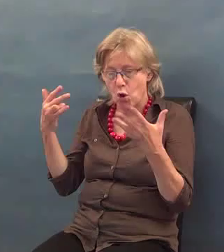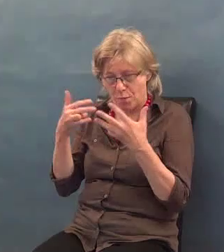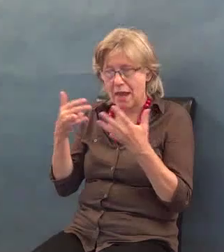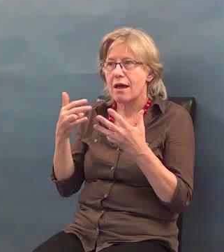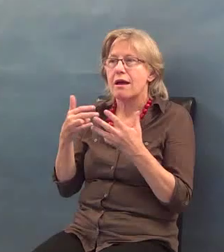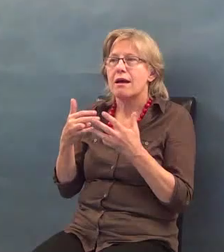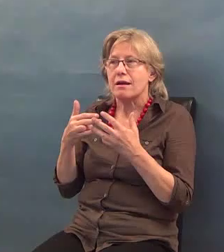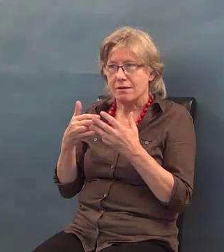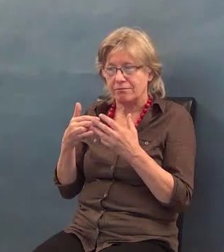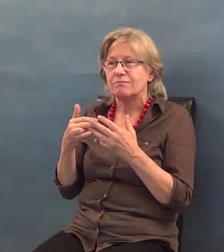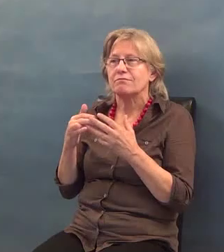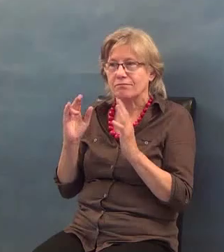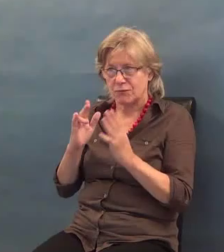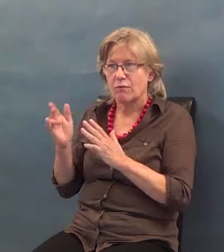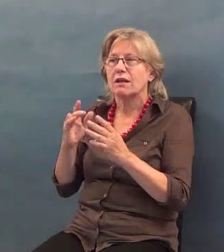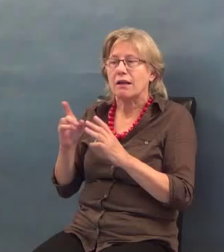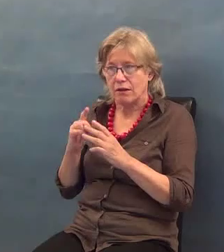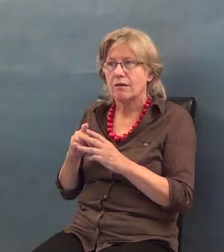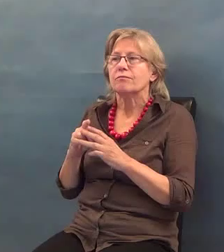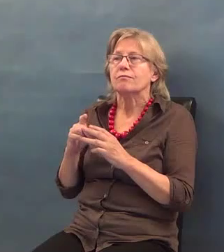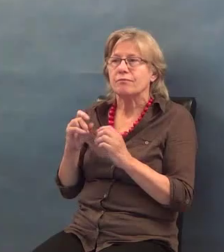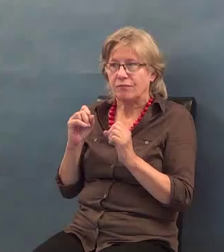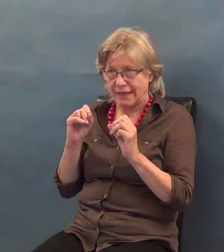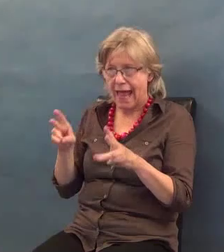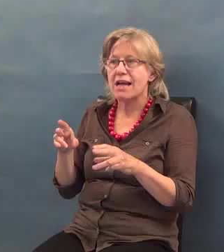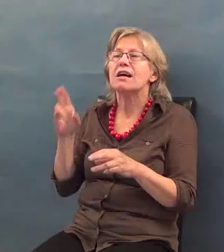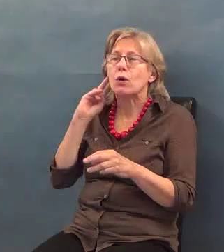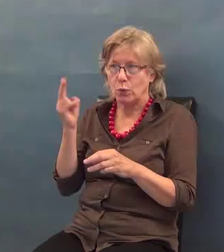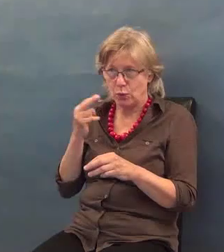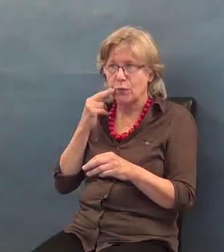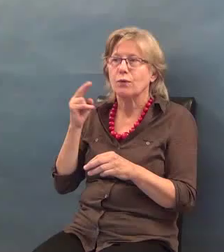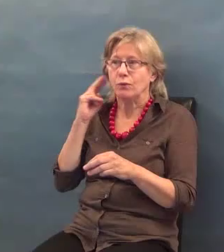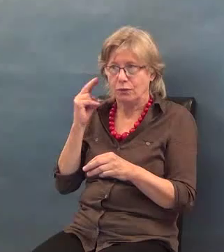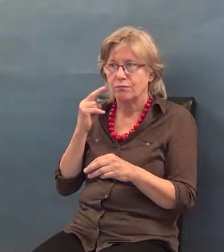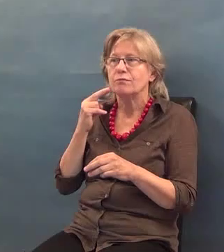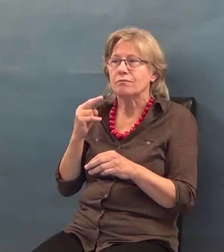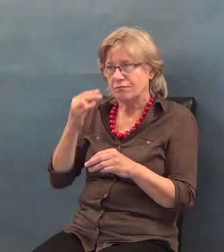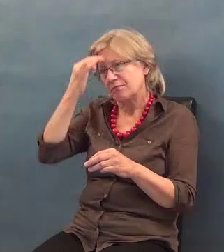Potem do klubu dla Głuchych, tak.